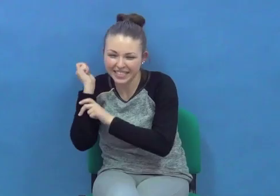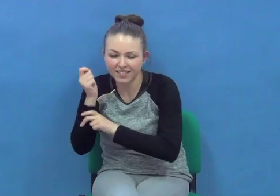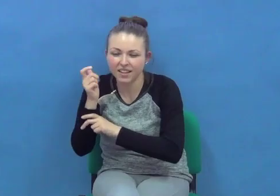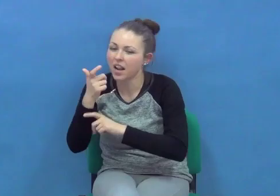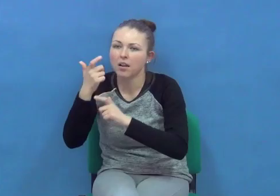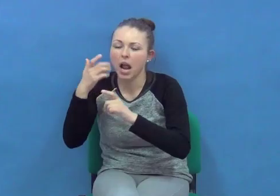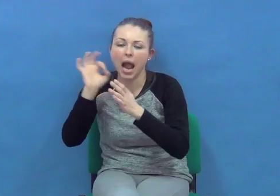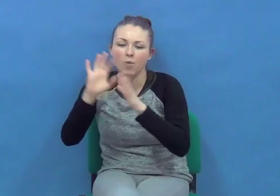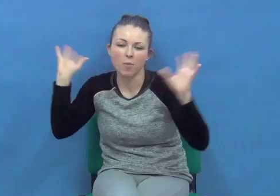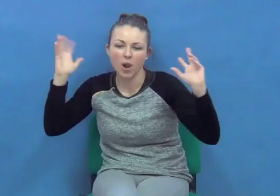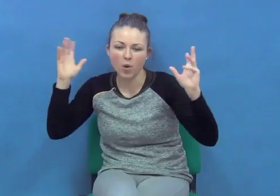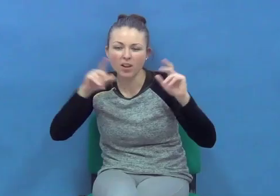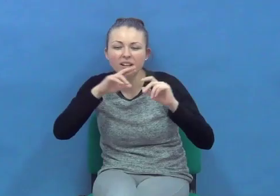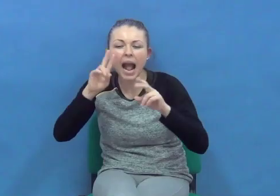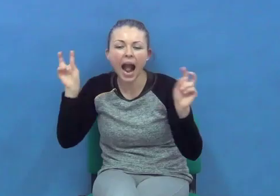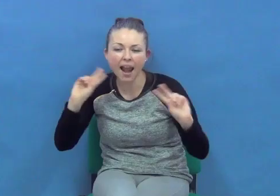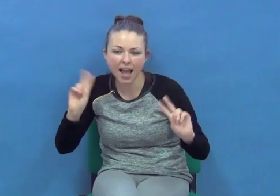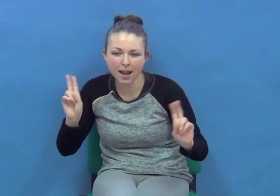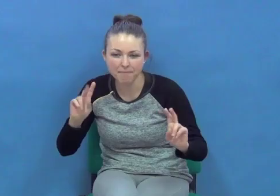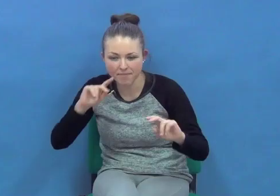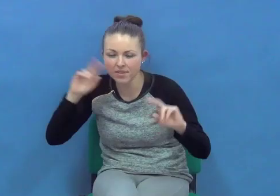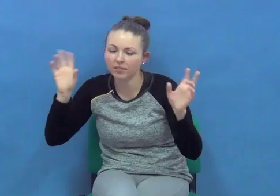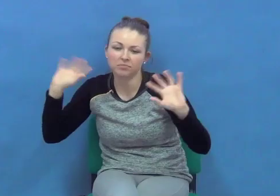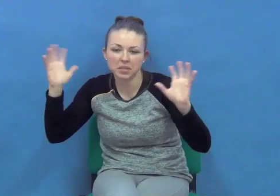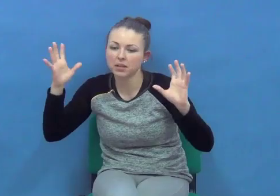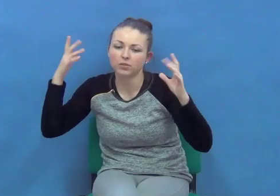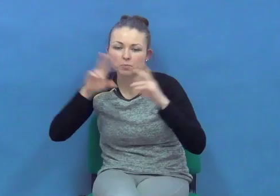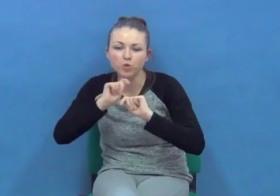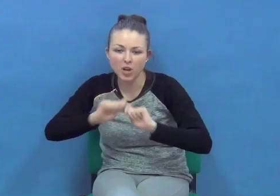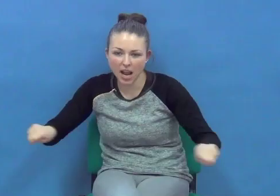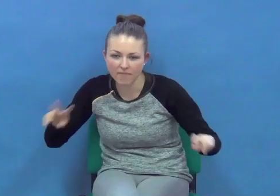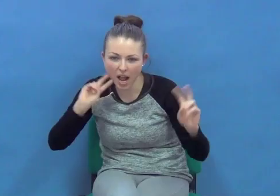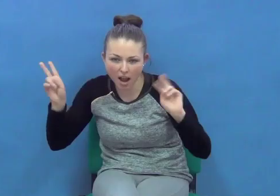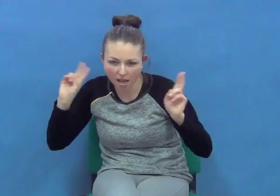W tym momencie alarm przestał wyć, światła sygnałów zgasły.